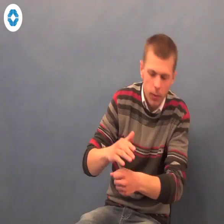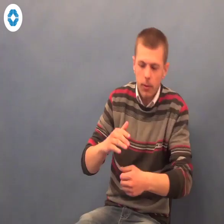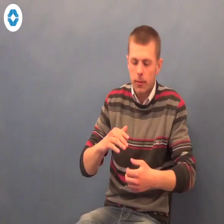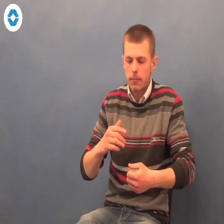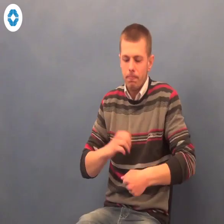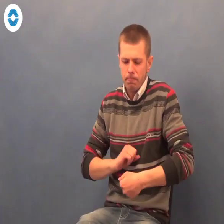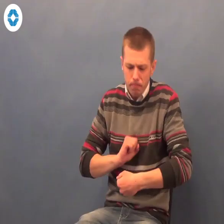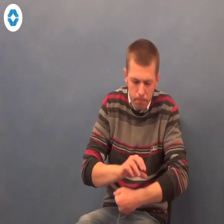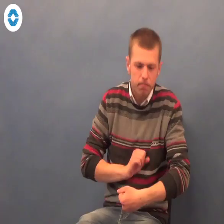A do trzeciego pojemnika ojciec wrzuca zebrane gruszki.